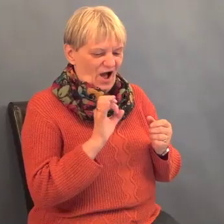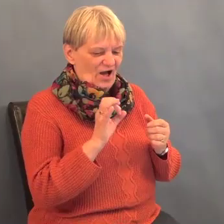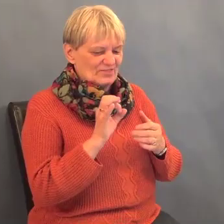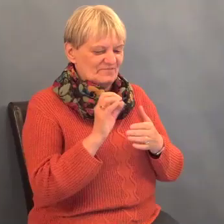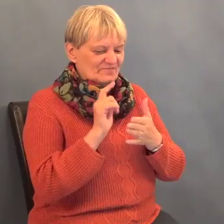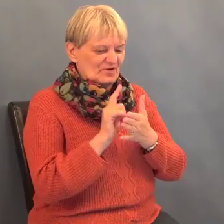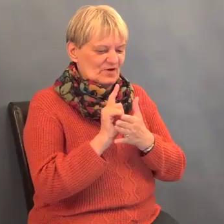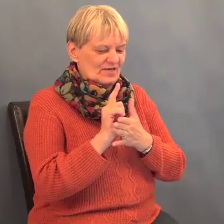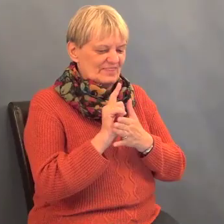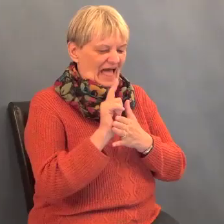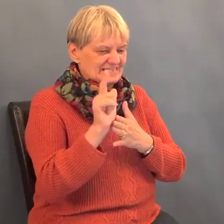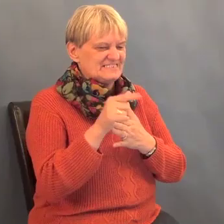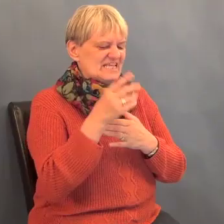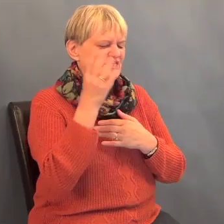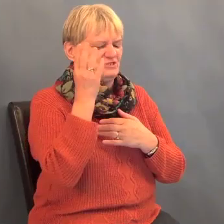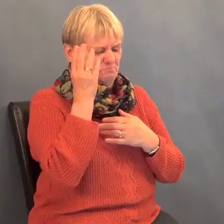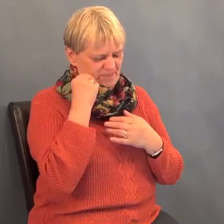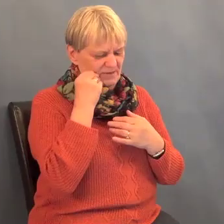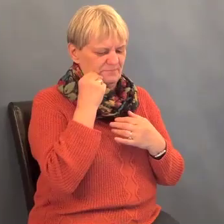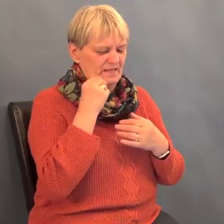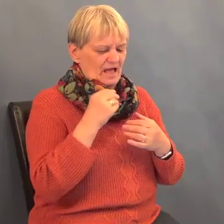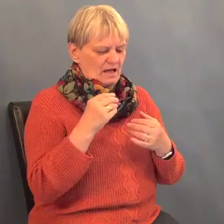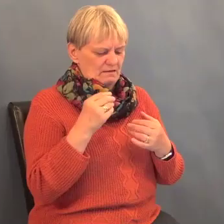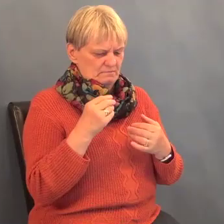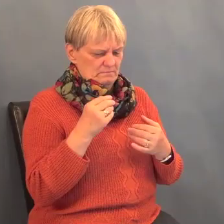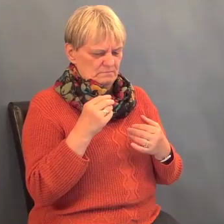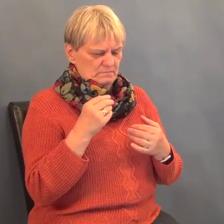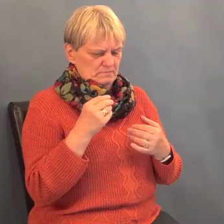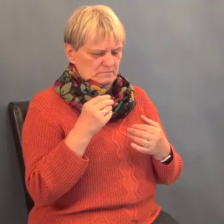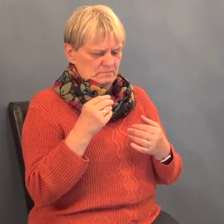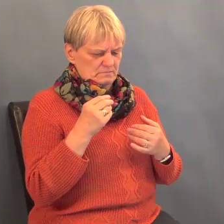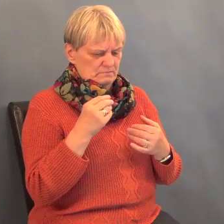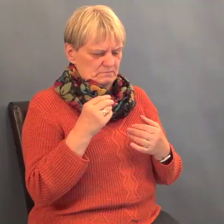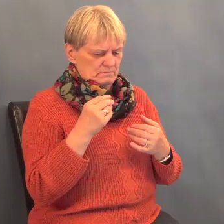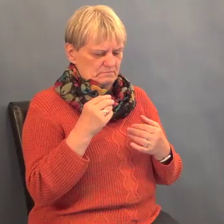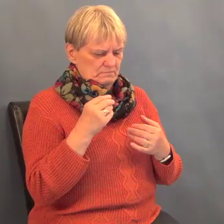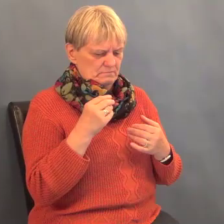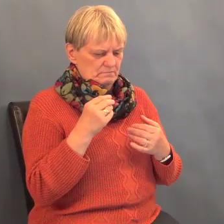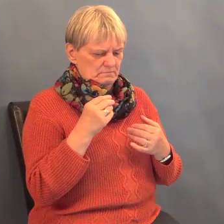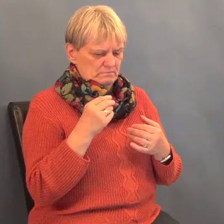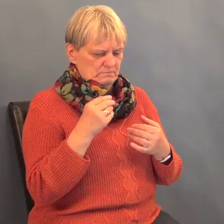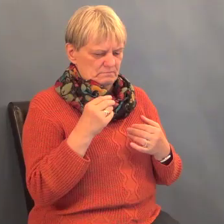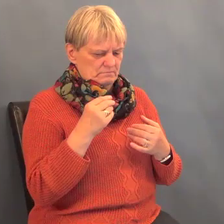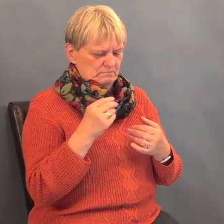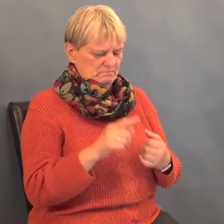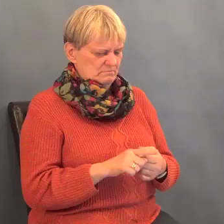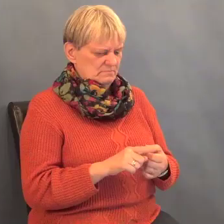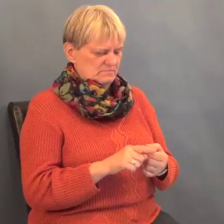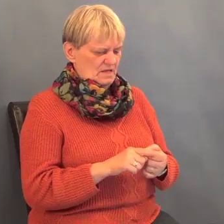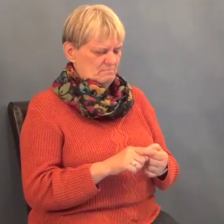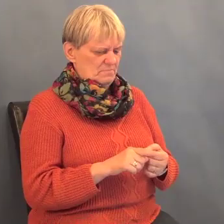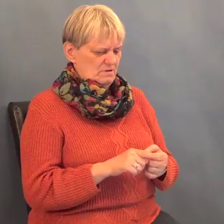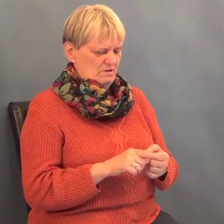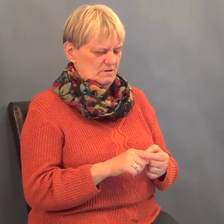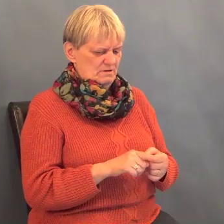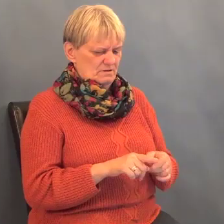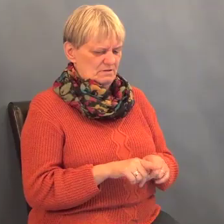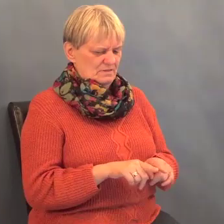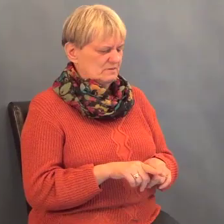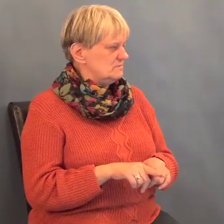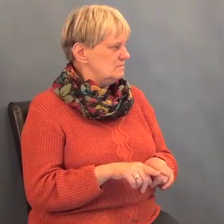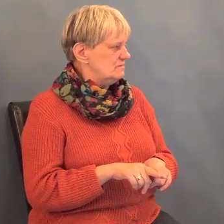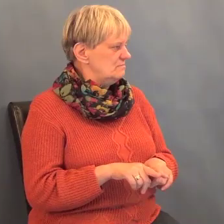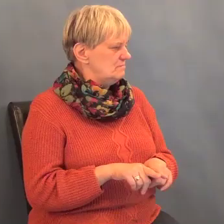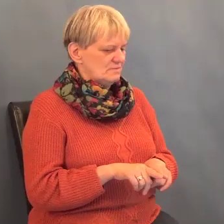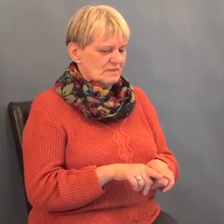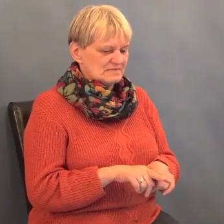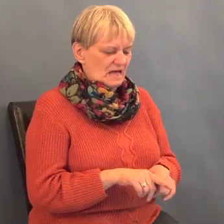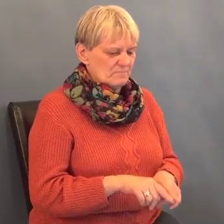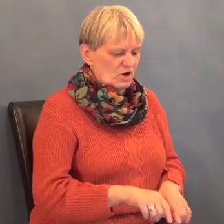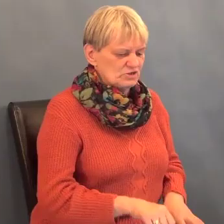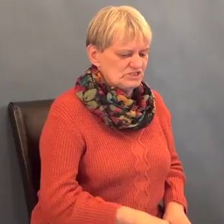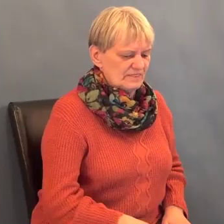O dwunastej śpi, ...to samo, tak samo...